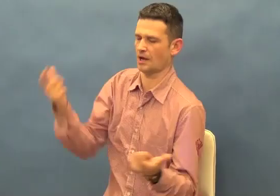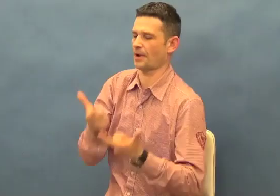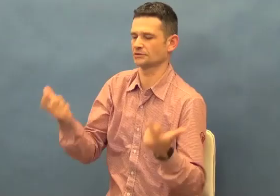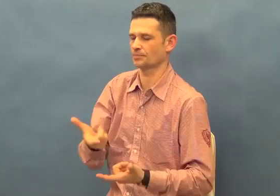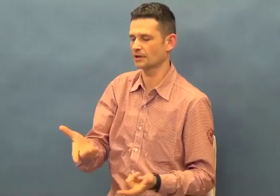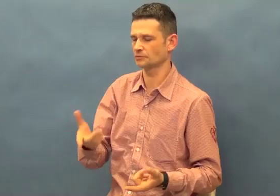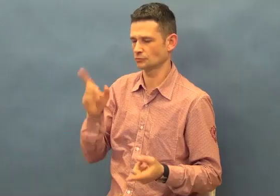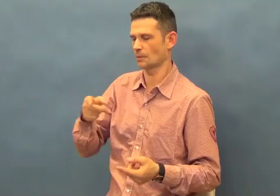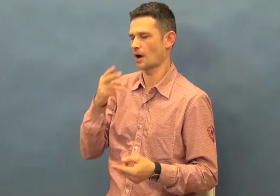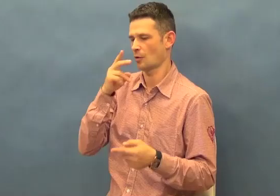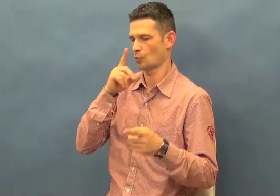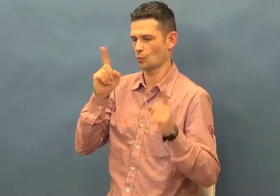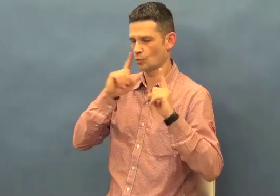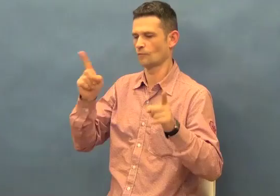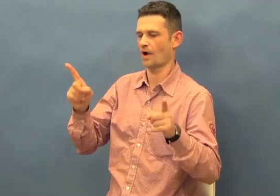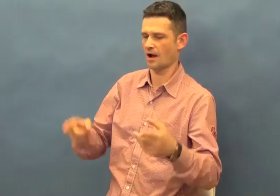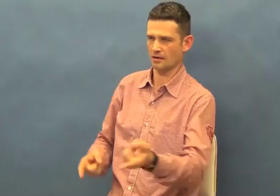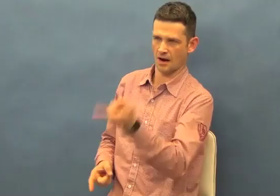To niebezpieczne, trzeba uważać.